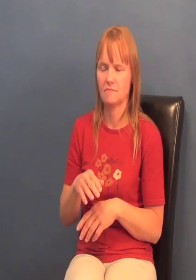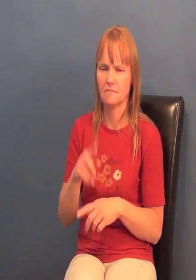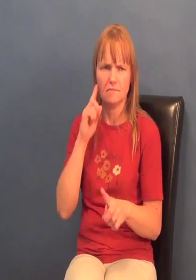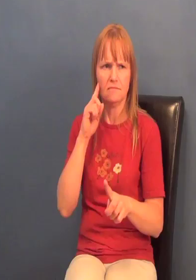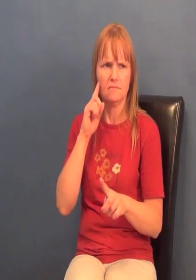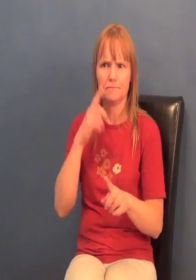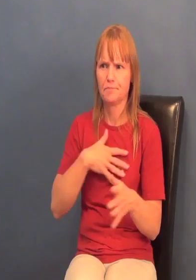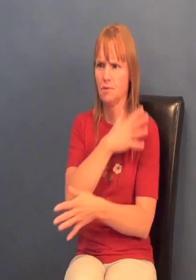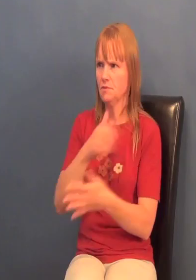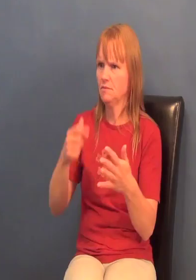Nagle coś słychać ...